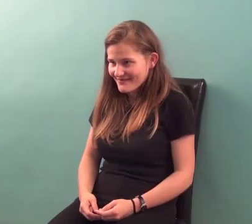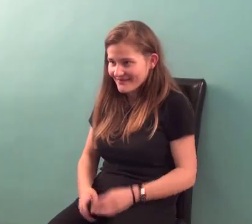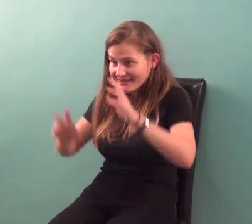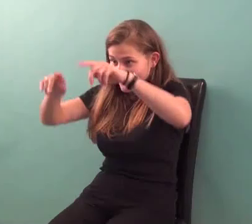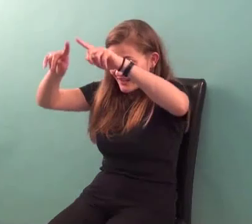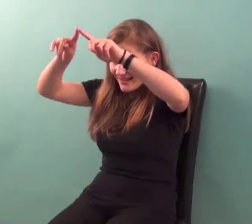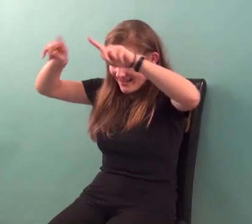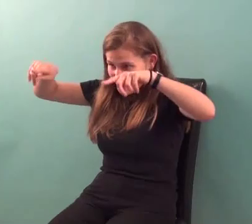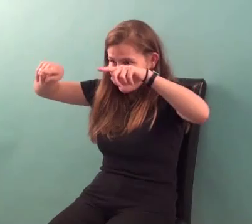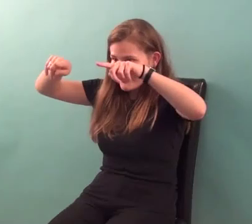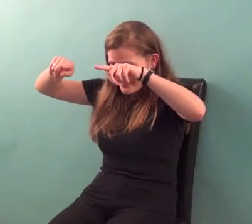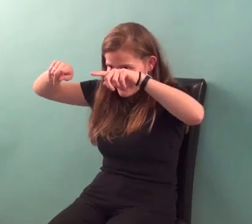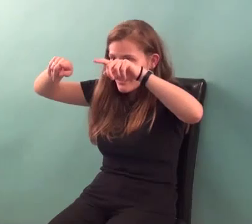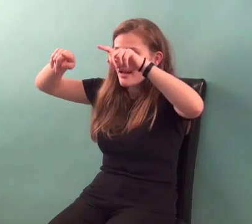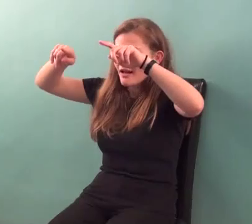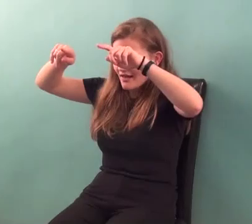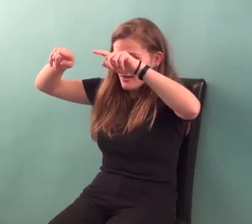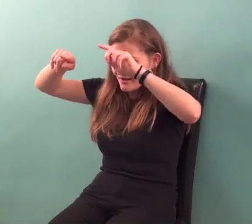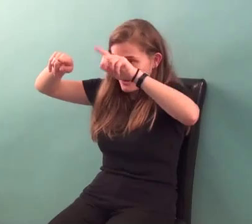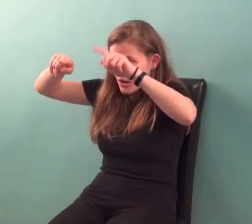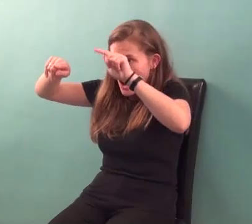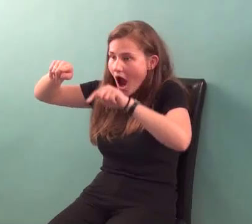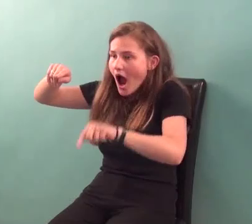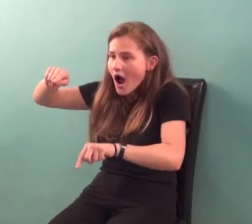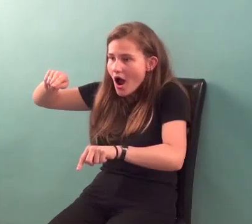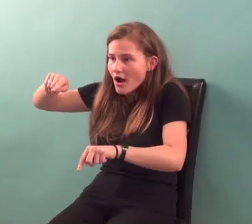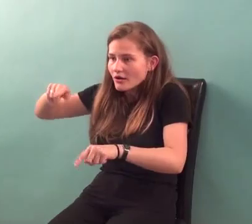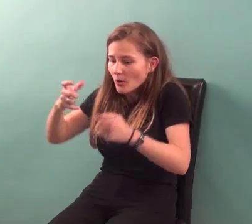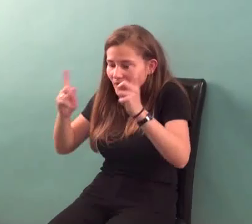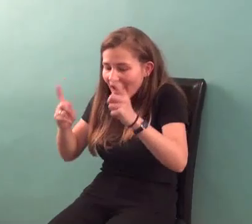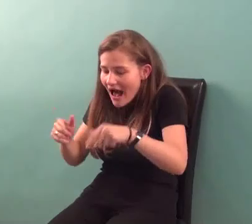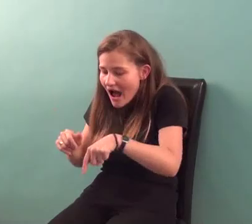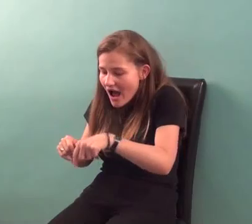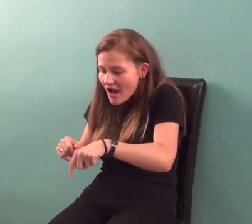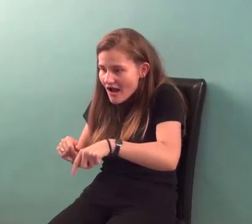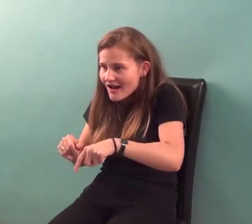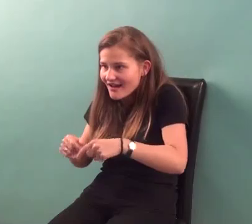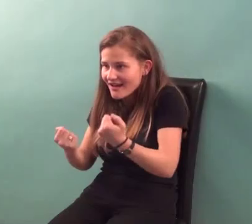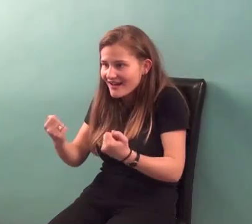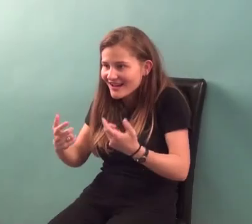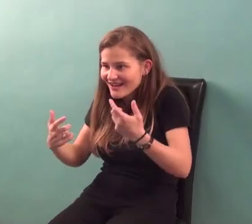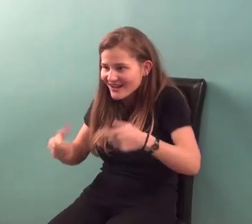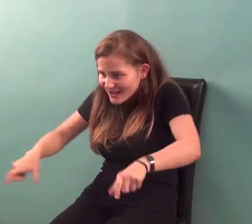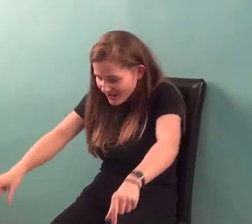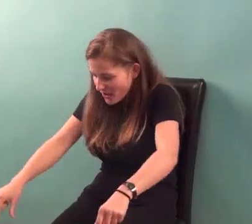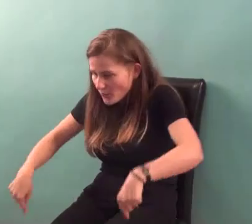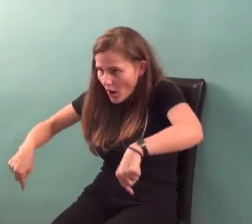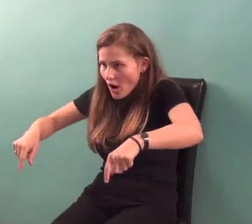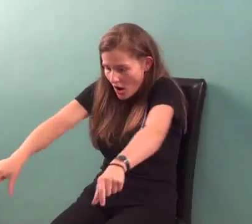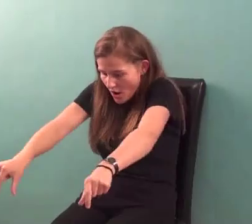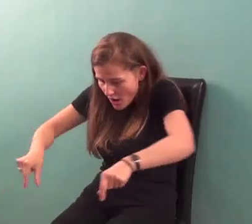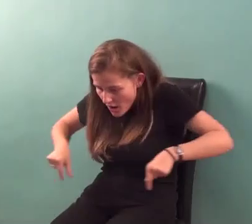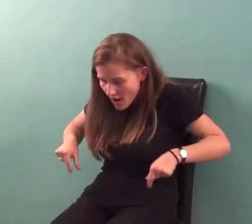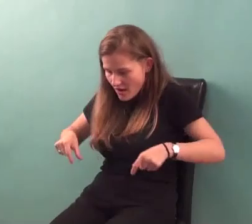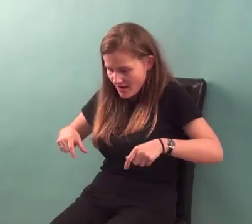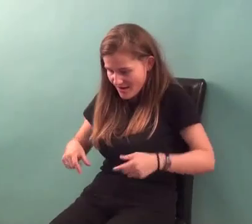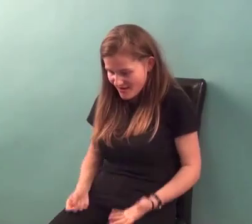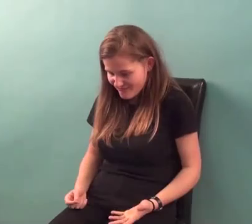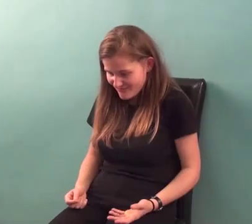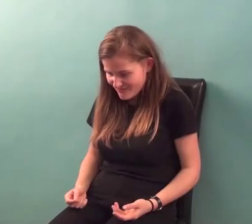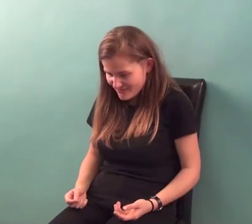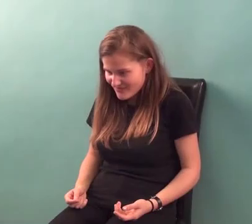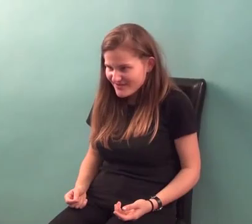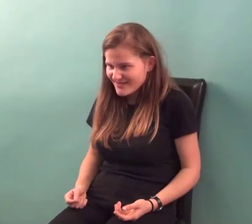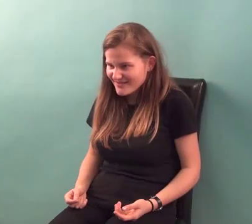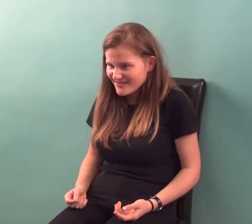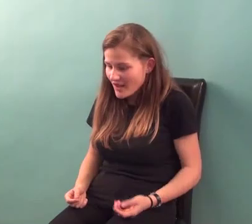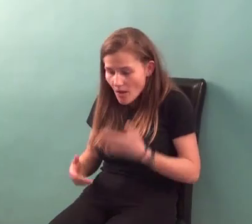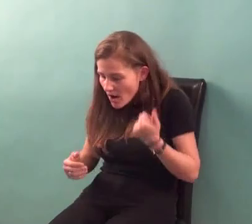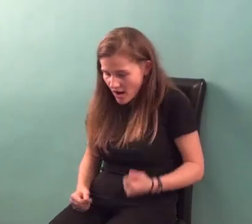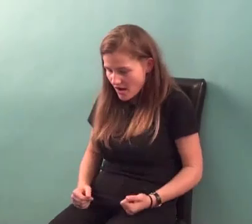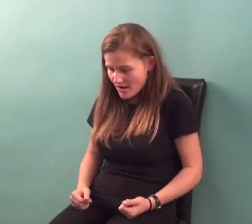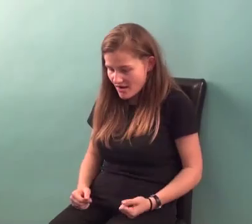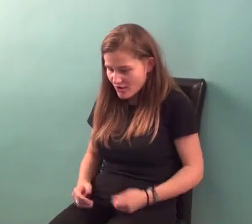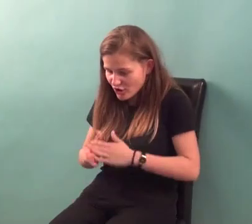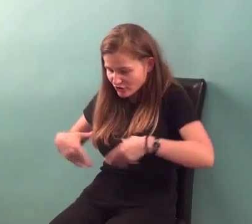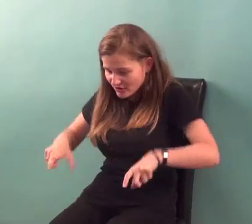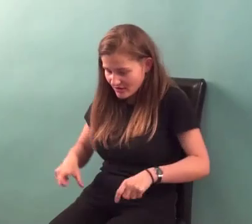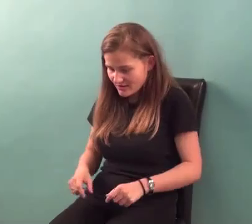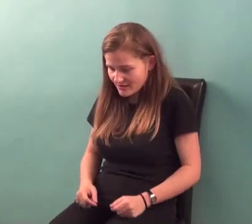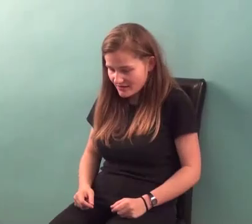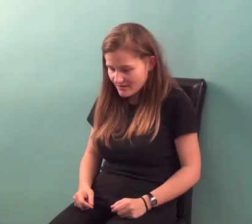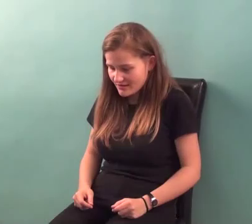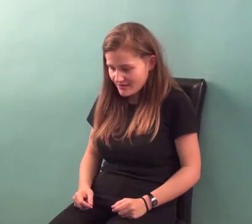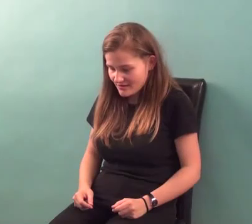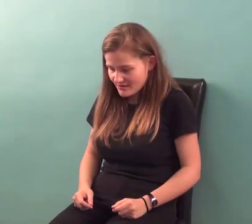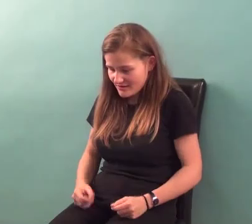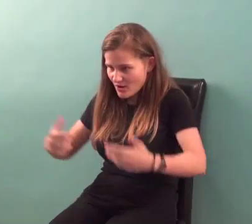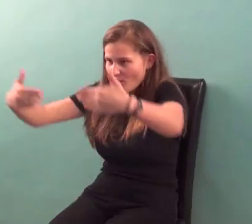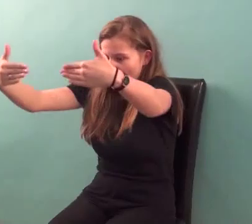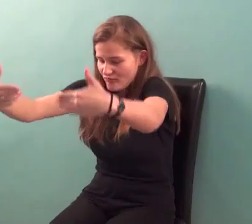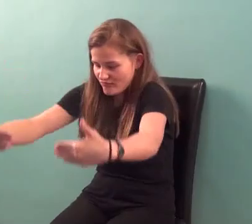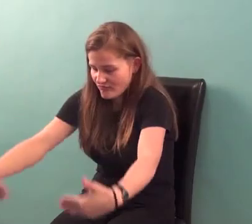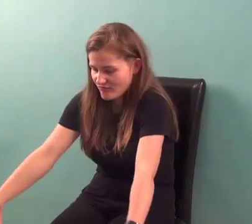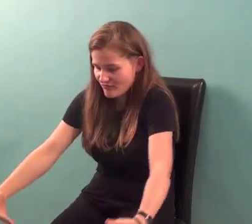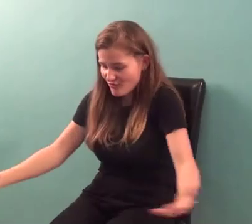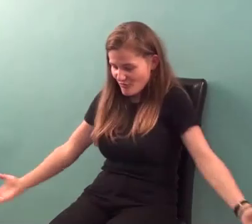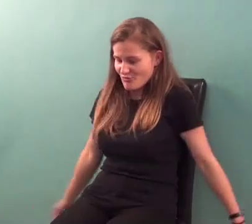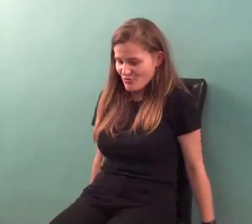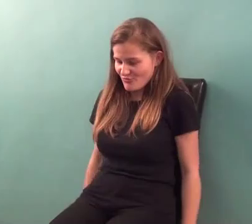Jest trójkąt, to prawda, ale pod spodem, jest kierownica, coś jeździ na torze i z przodu ma zabezpieczenie i już.